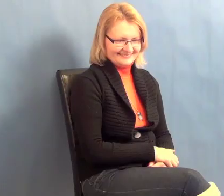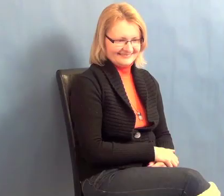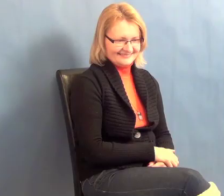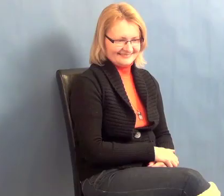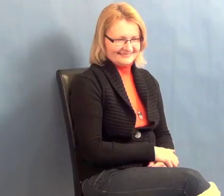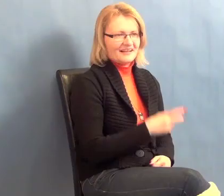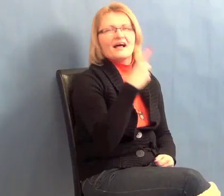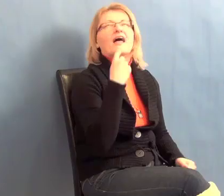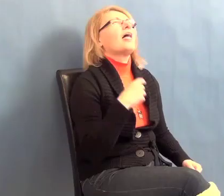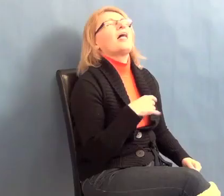Jeśli ktoś jest nieogarnięty, to jak ?